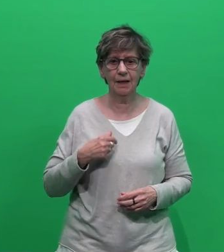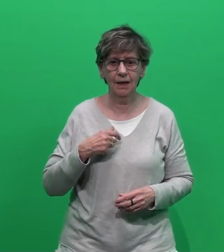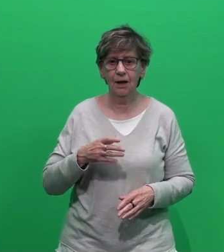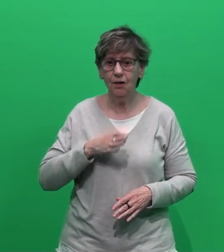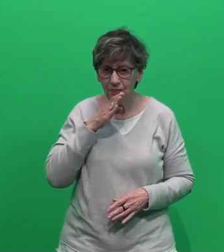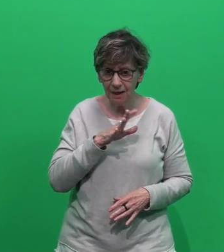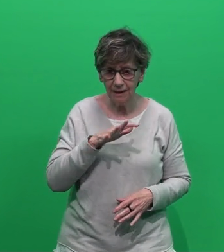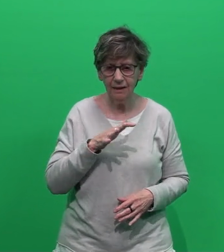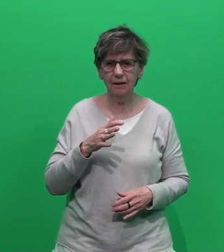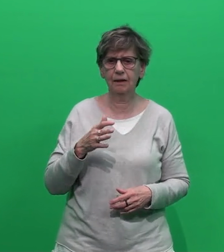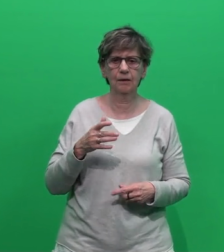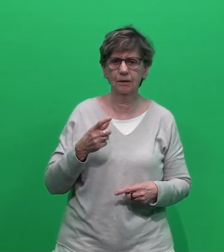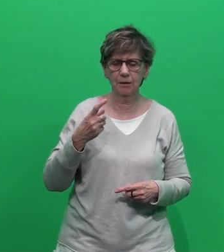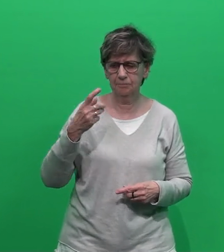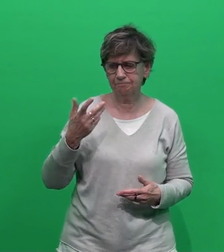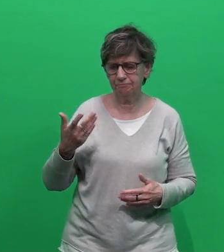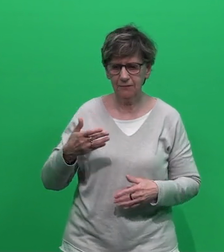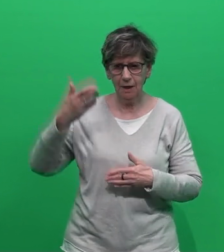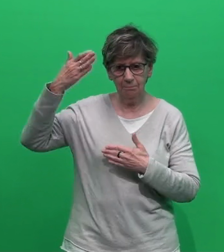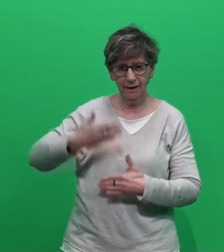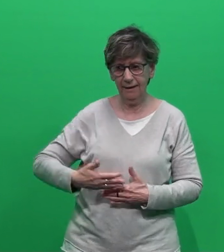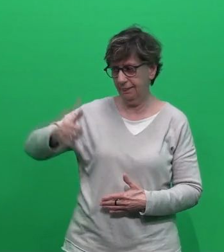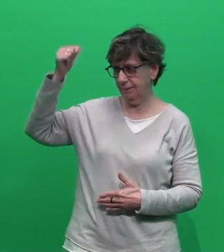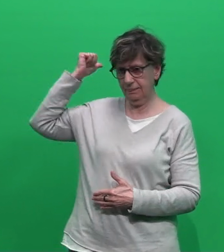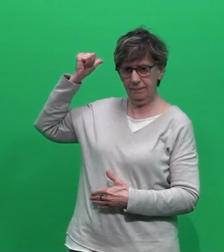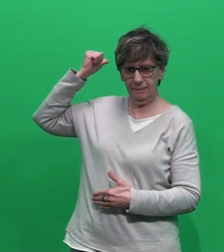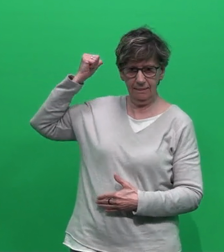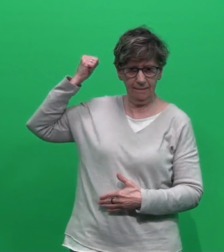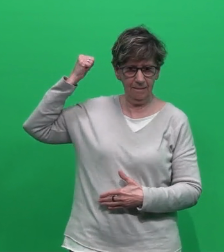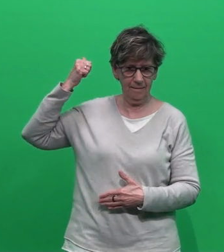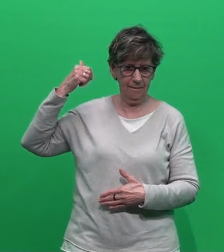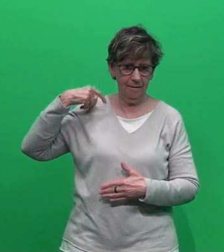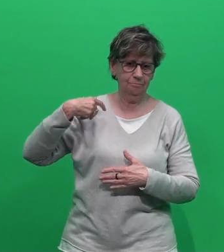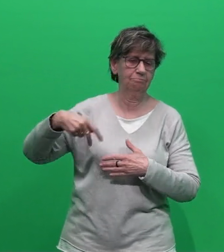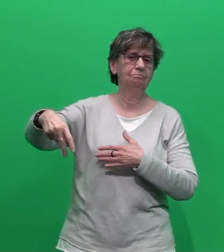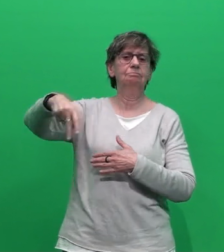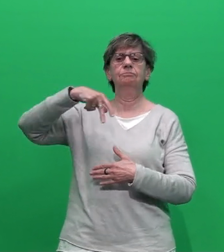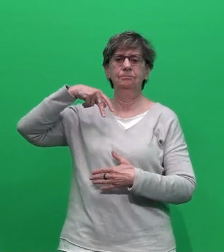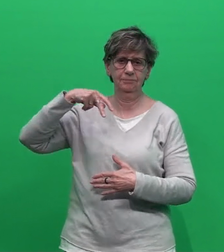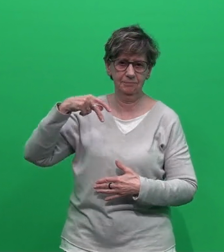On ha sigut? A la paret que hi havia darrere, he anat cap enrere i he xocat.